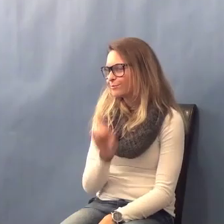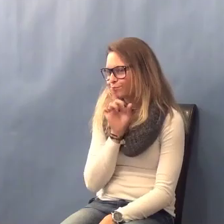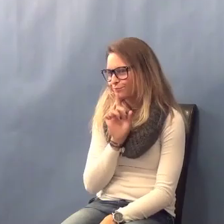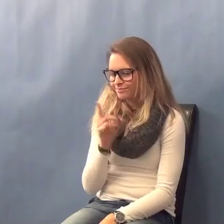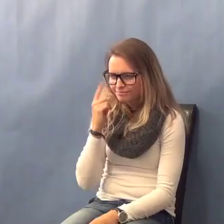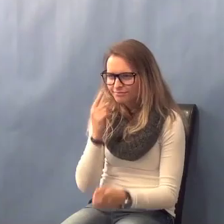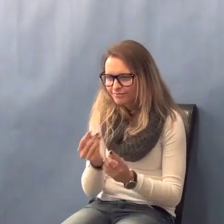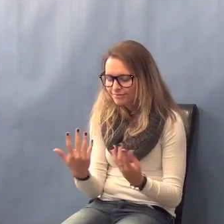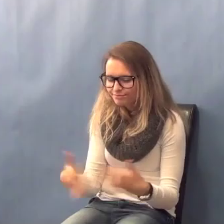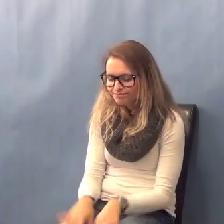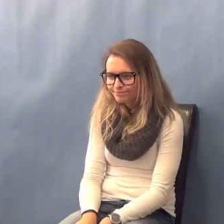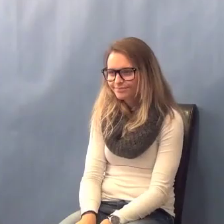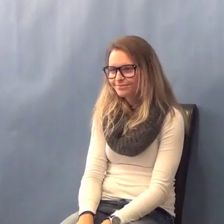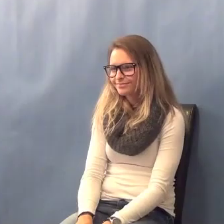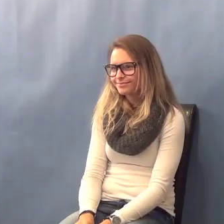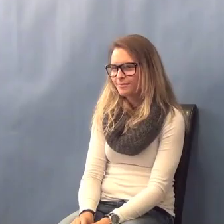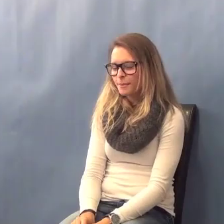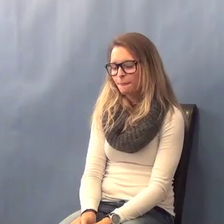Nic nie powiedział, jak okazało się, że ten hałas spowodował jego syn.